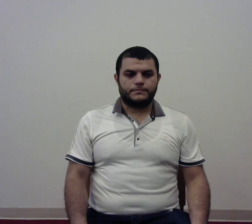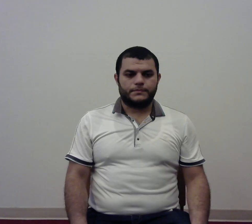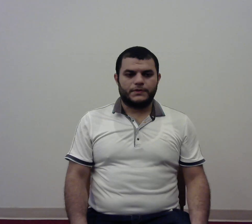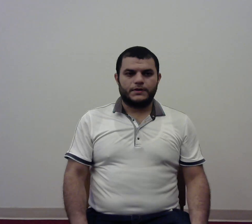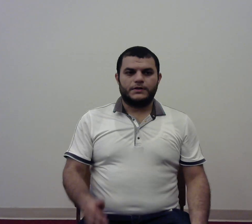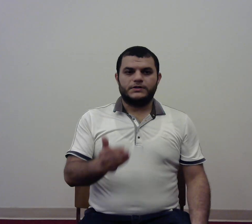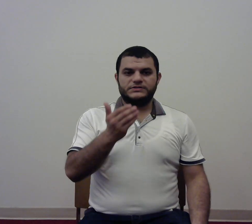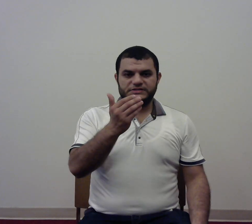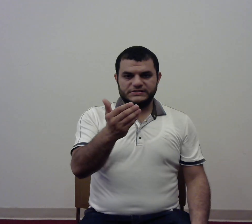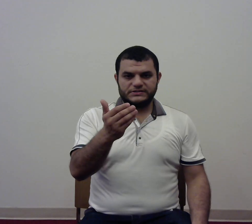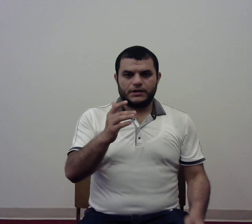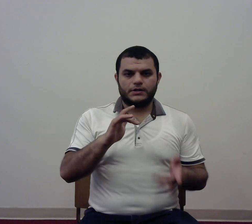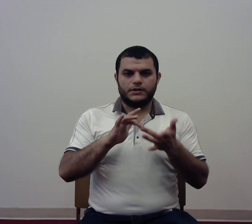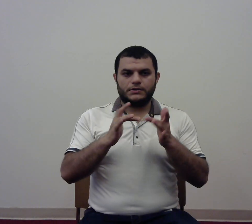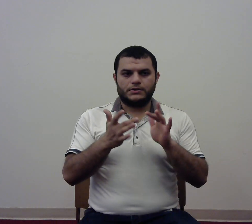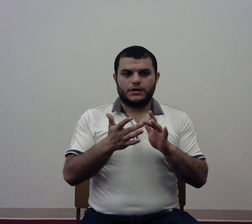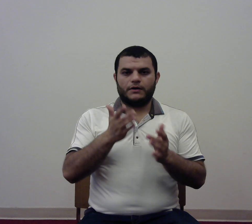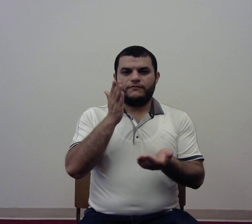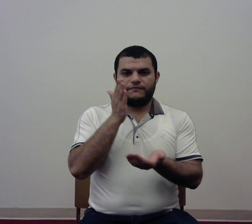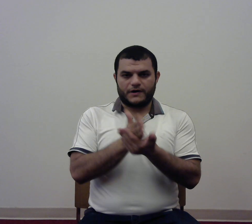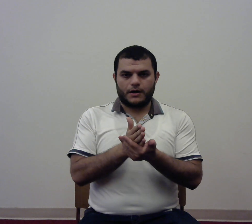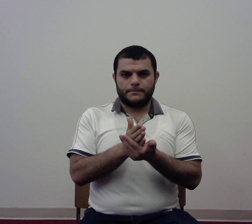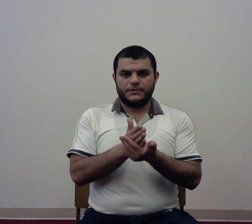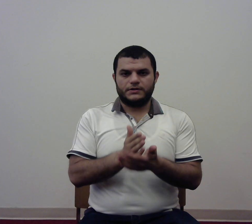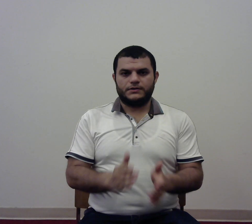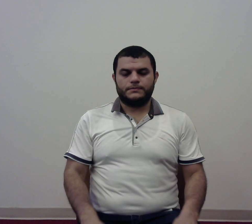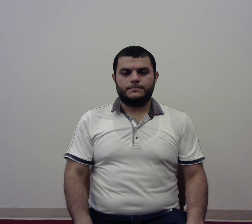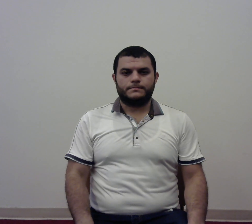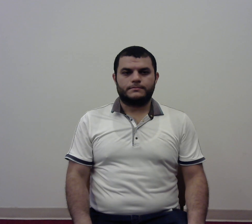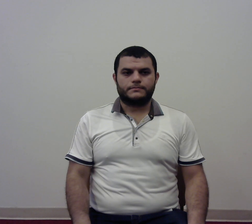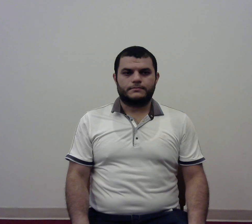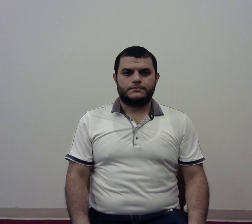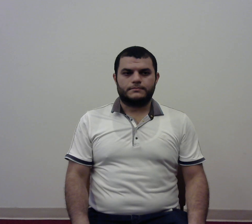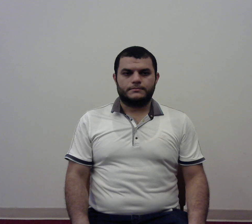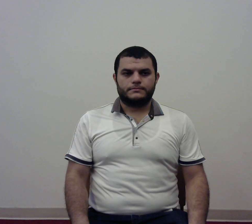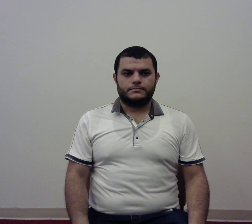Sizdə internet varmı?